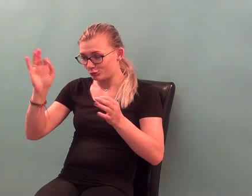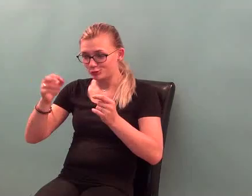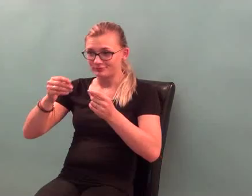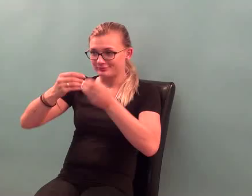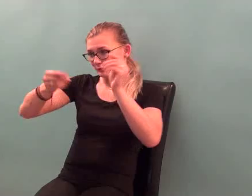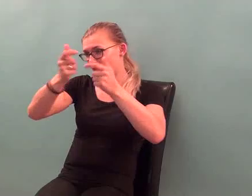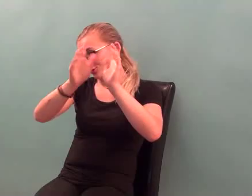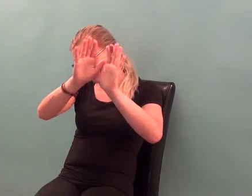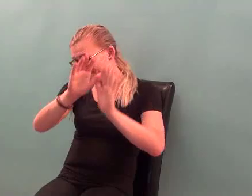Naprawia okno. Dobrze.